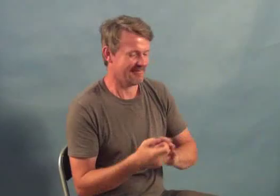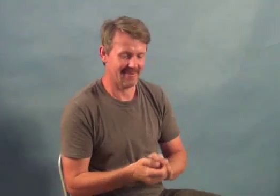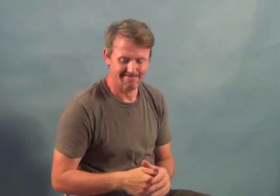Zacierał ręce.